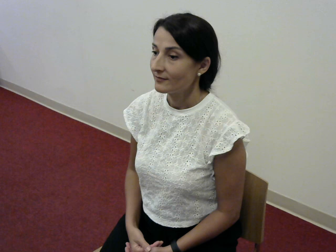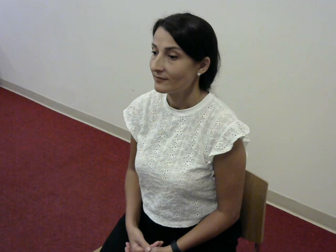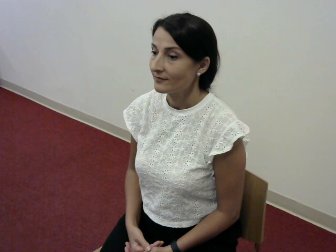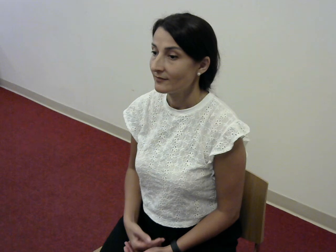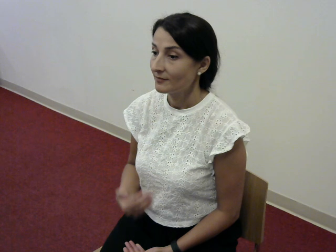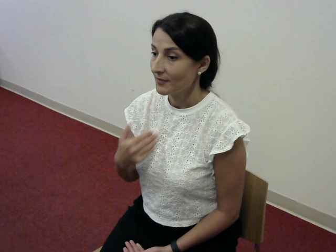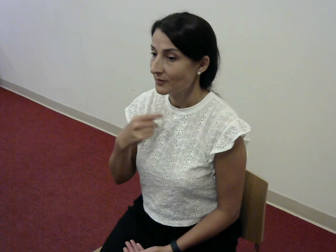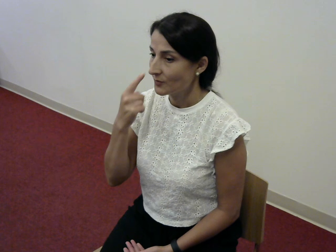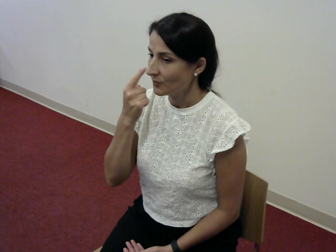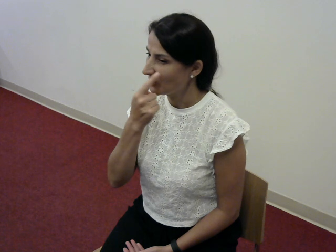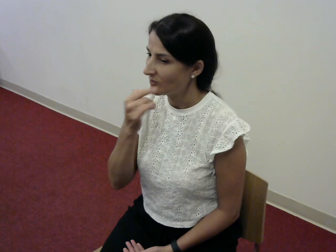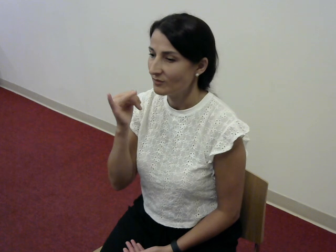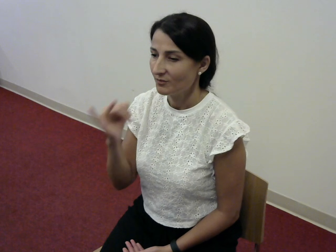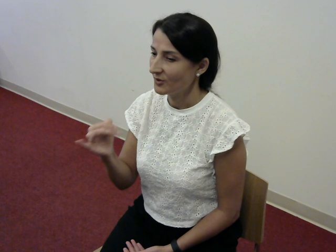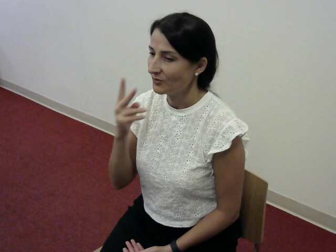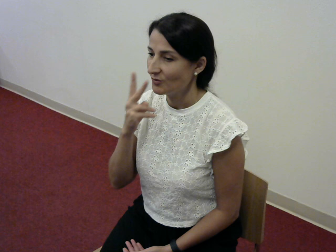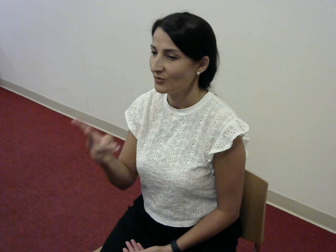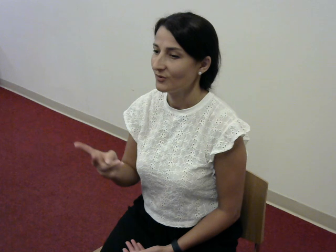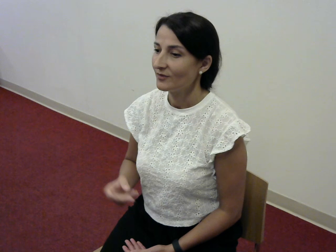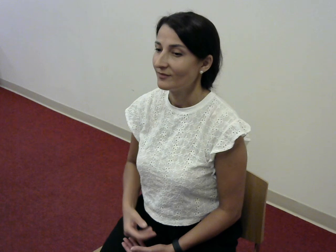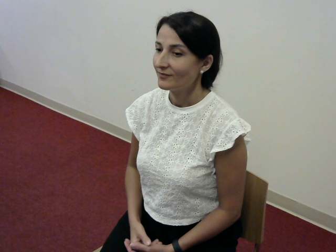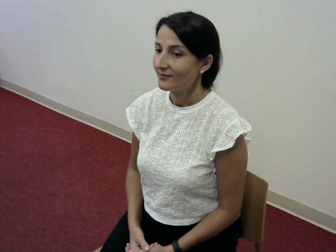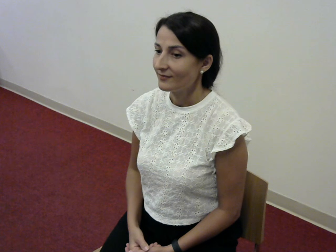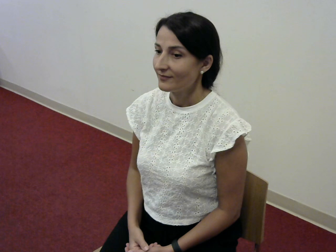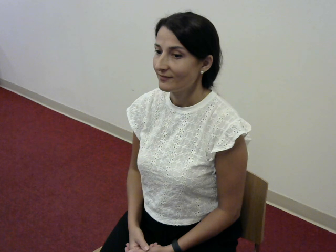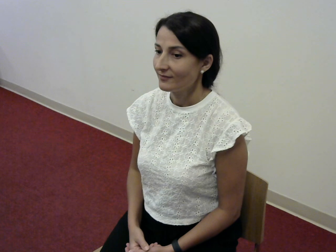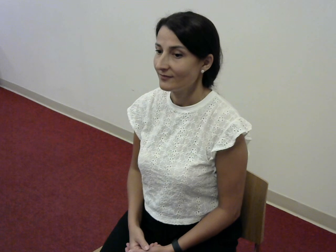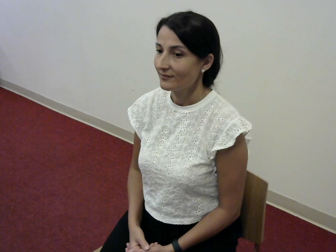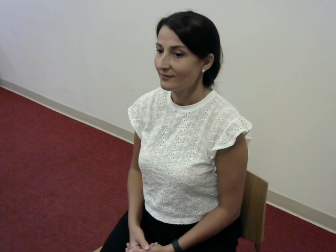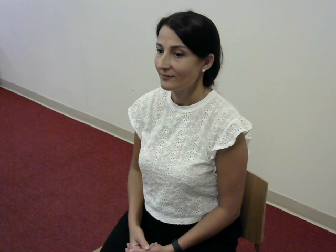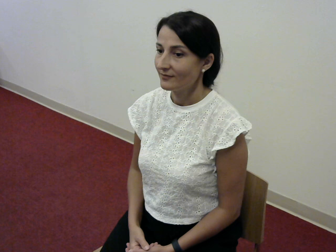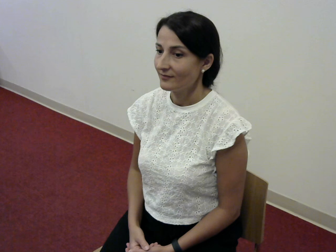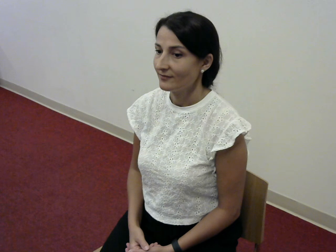Mənim gözüm pis görür